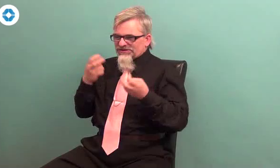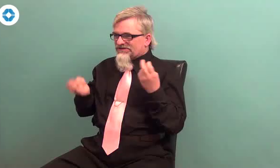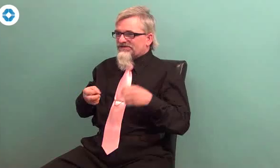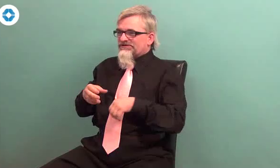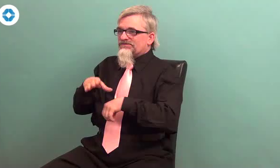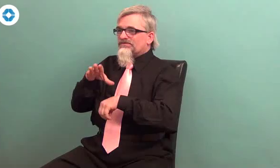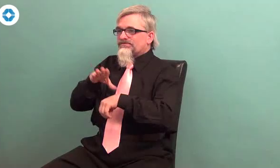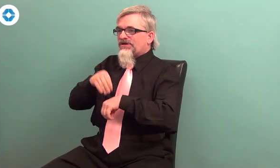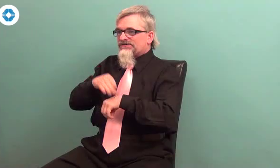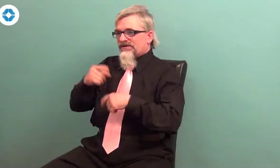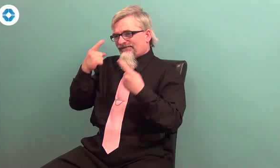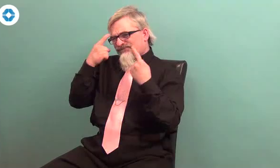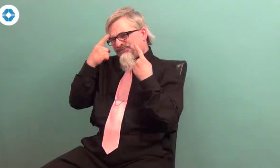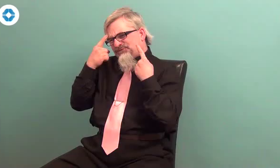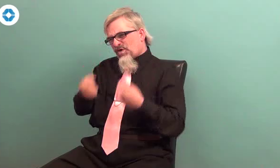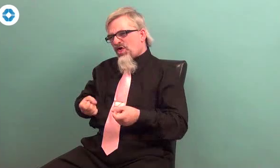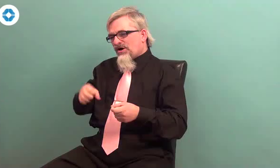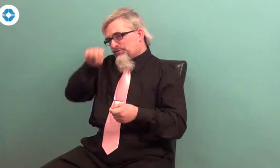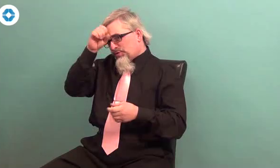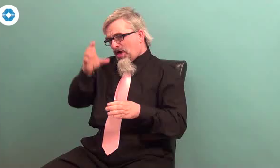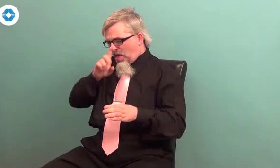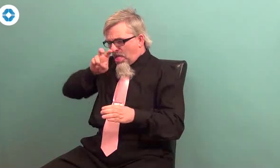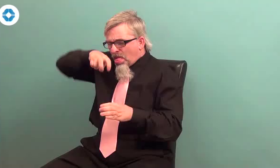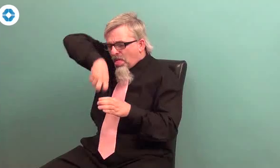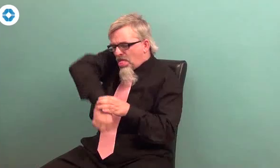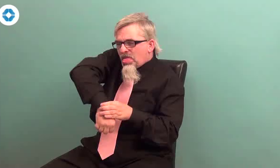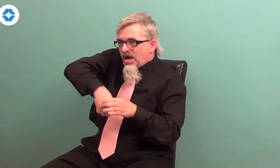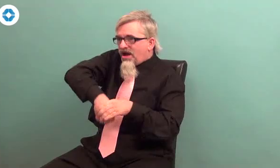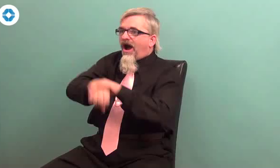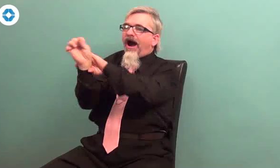Pies oferma z ciekawości wkłada łeb do słoja i rusza nim na wszystkie strony.